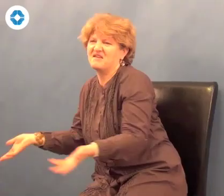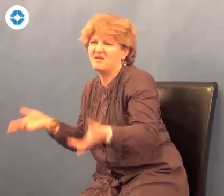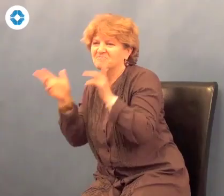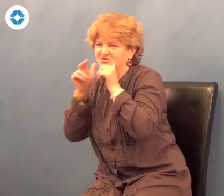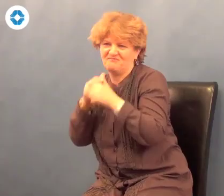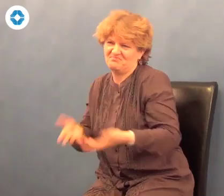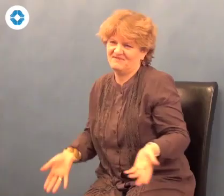Nie ma.